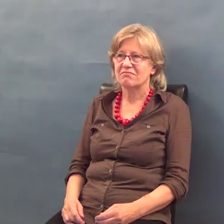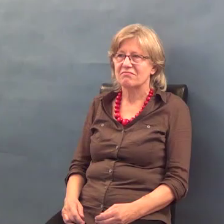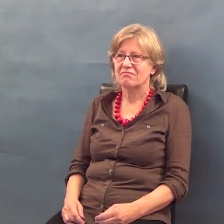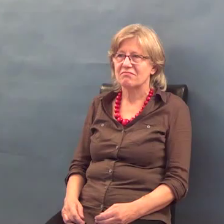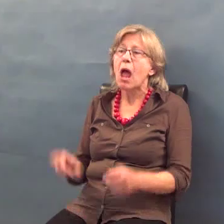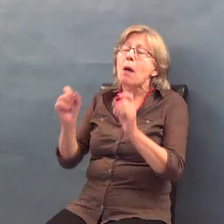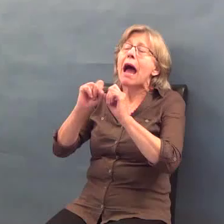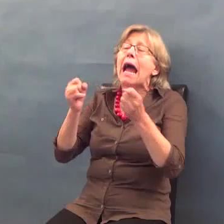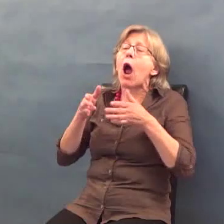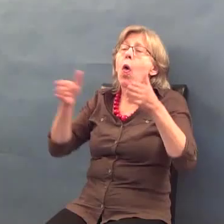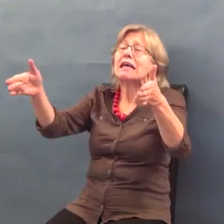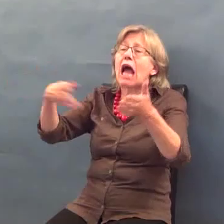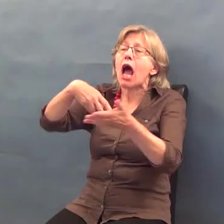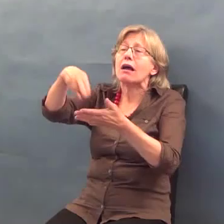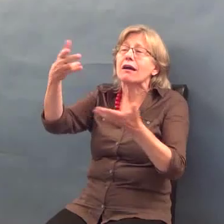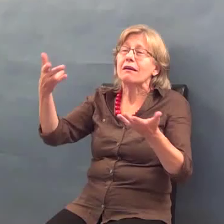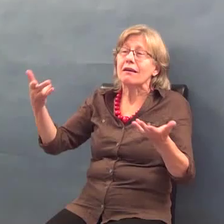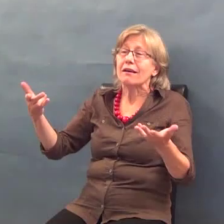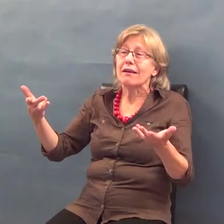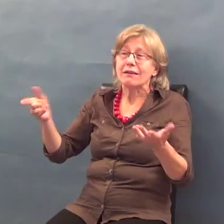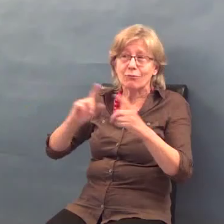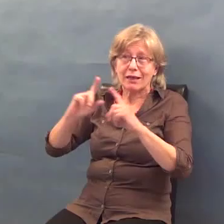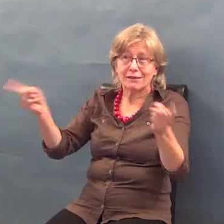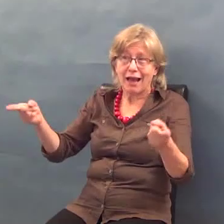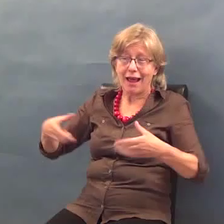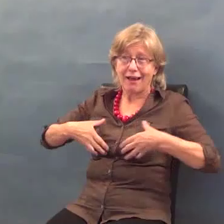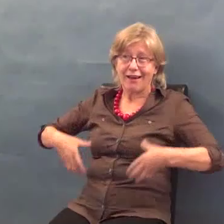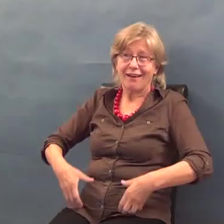Albo na ulicy nie wolno chodzić w kostiumie.